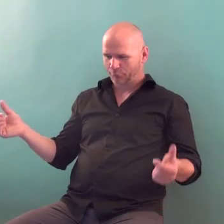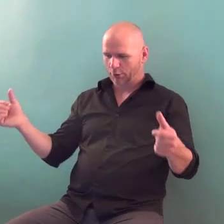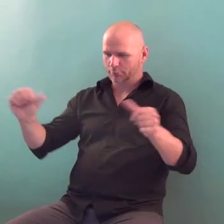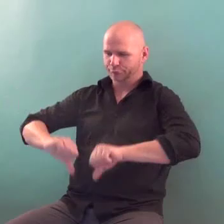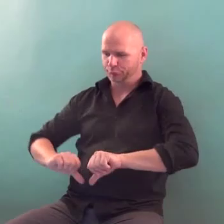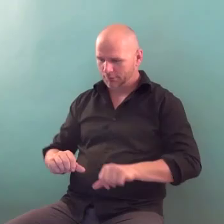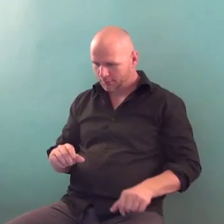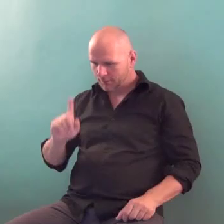Lipa.